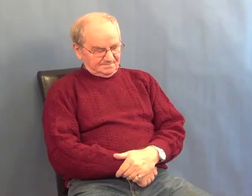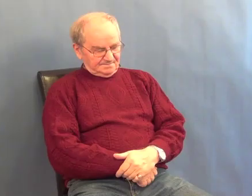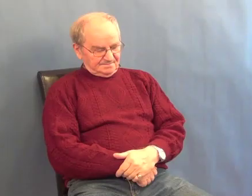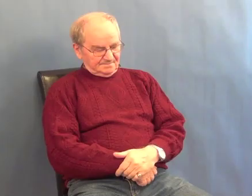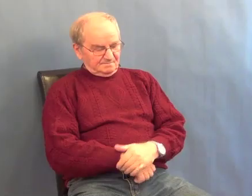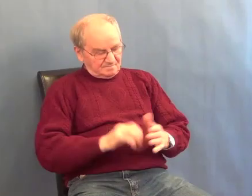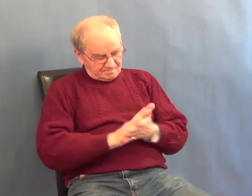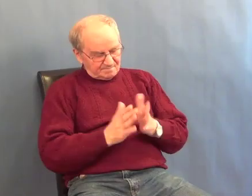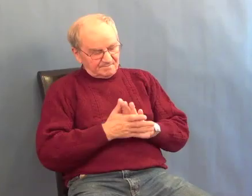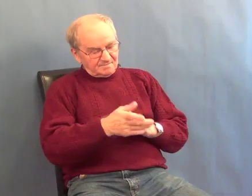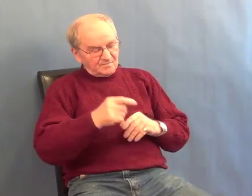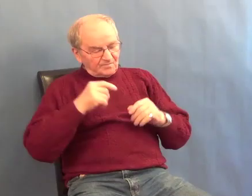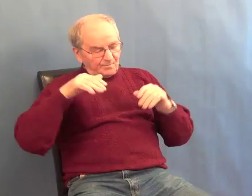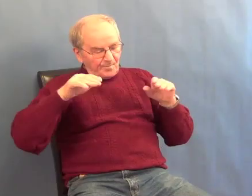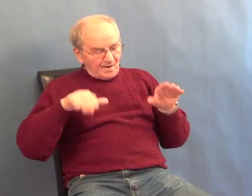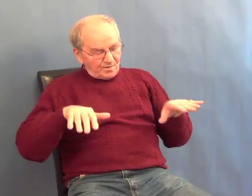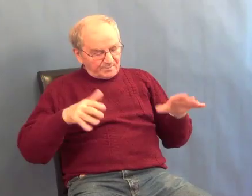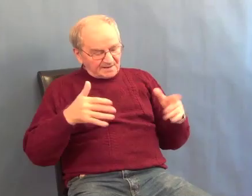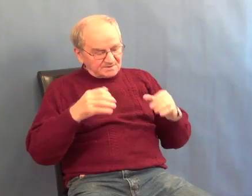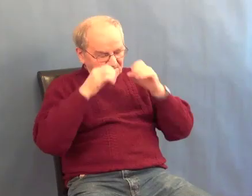Mały ptaszek również patrzy przez lornetkę.